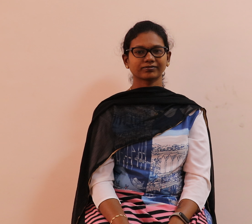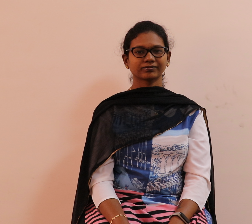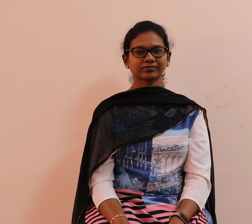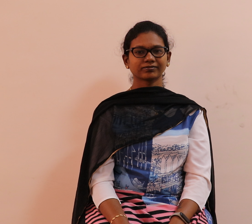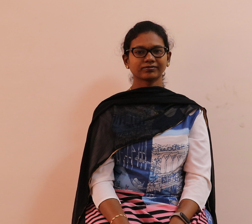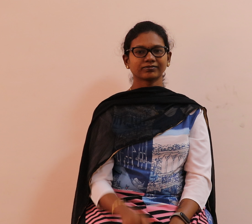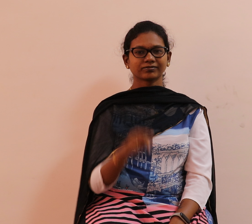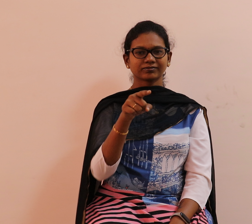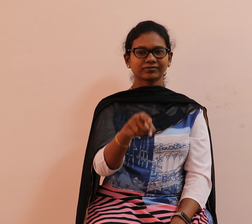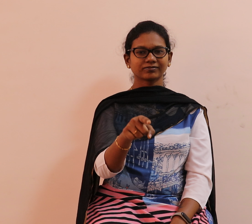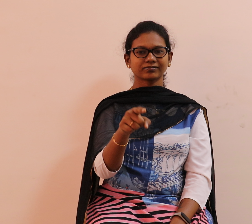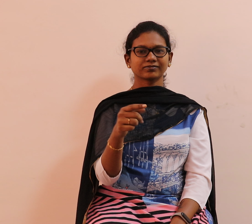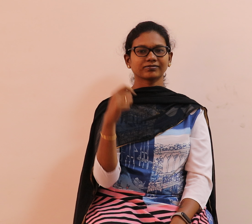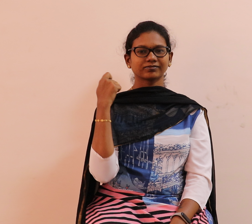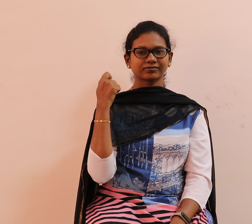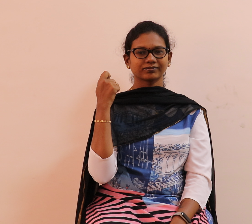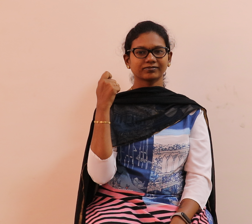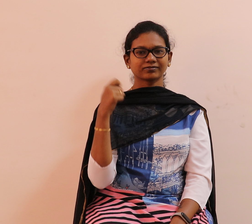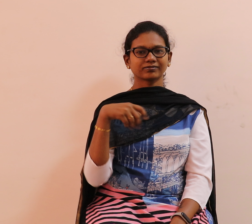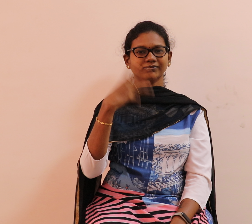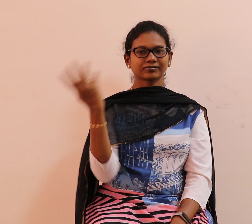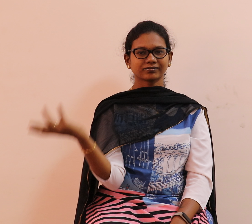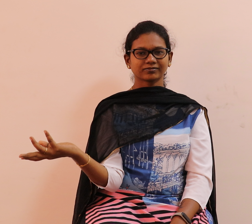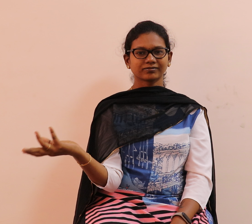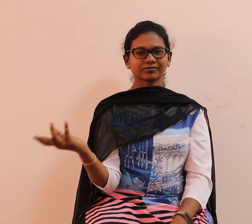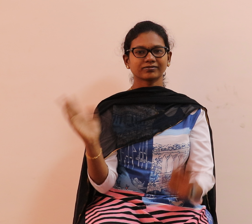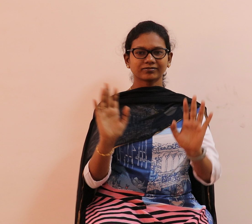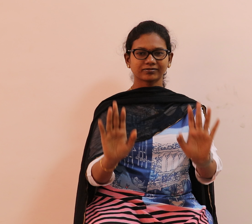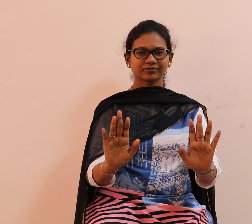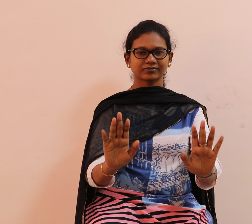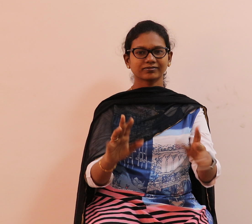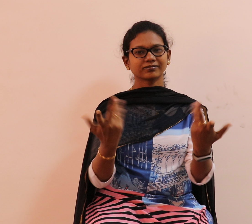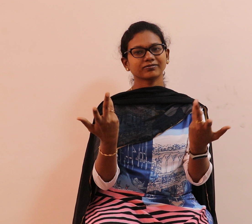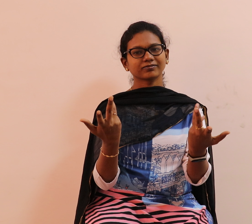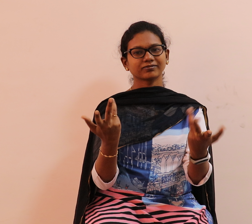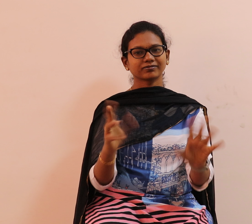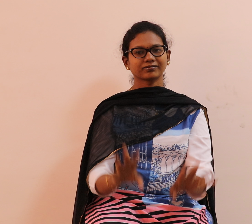how are things